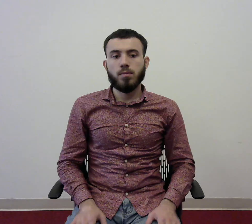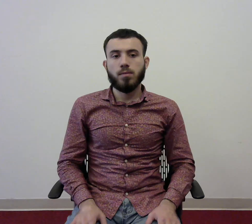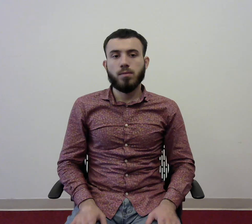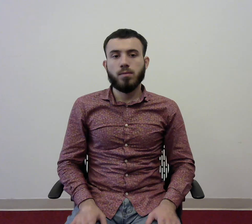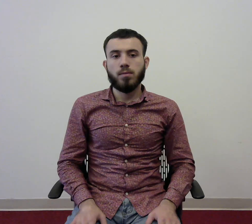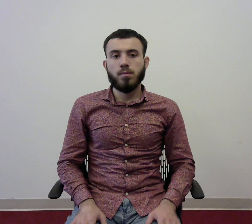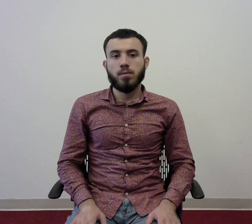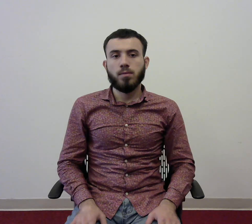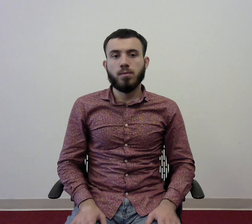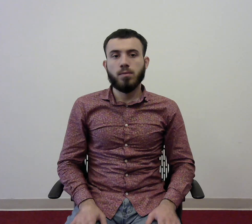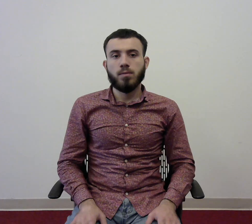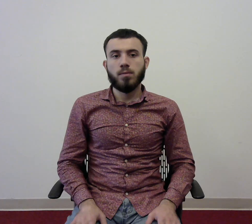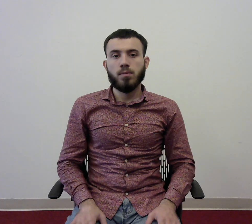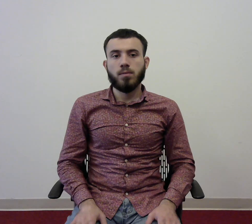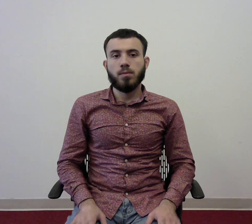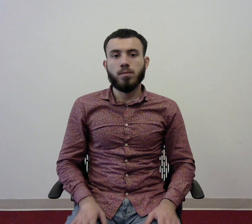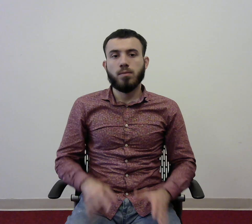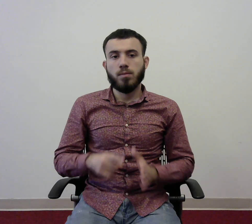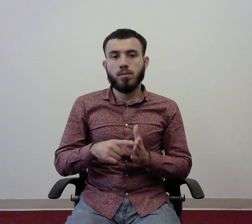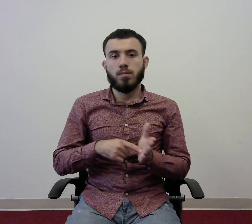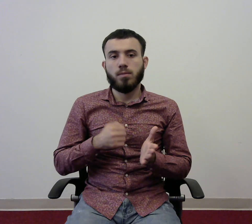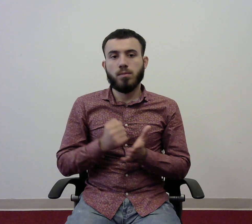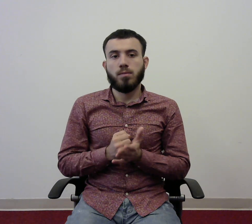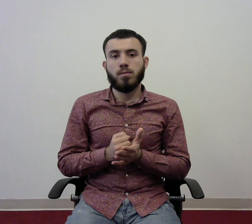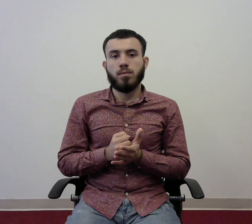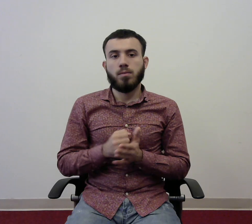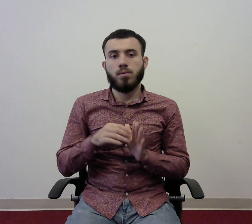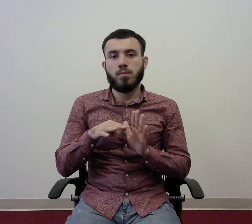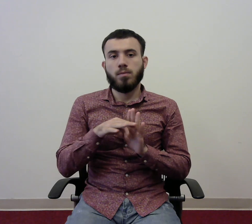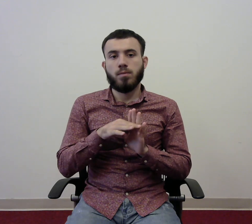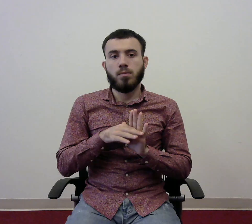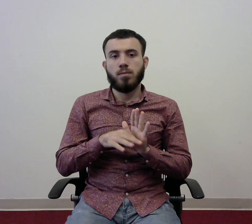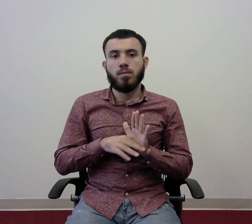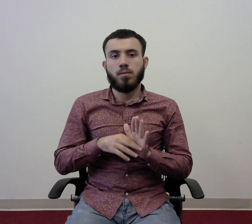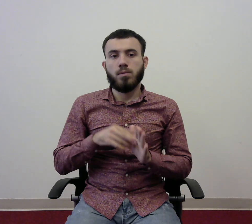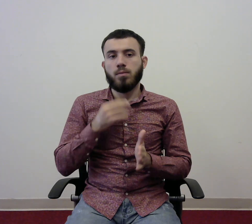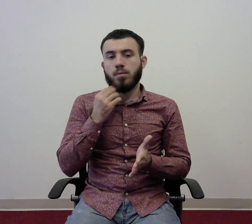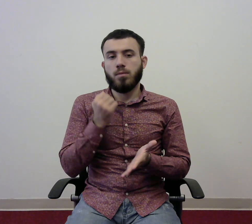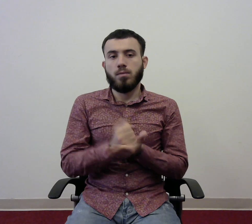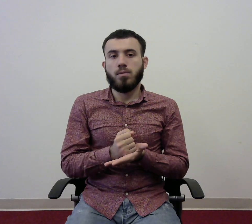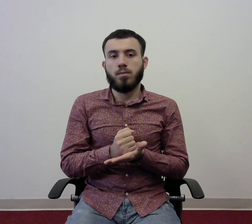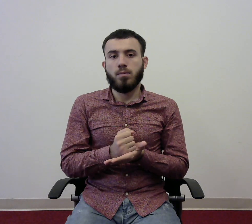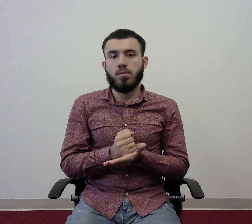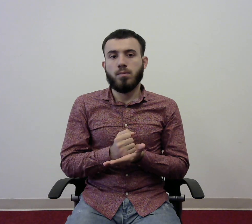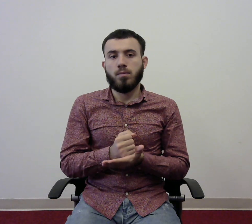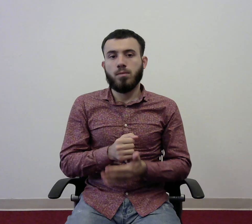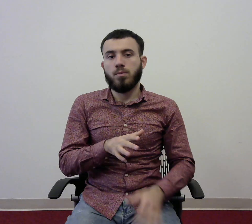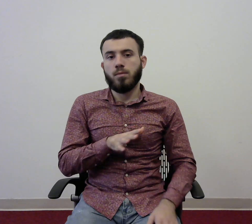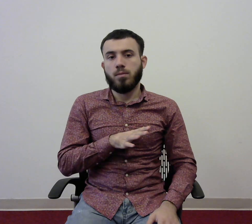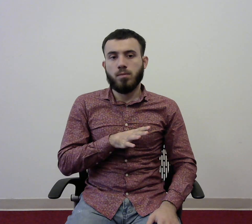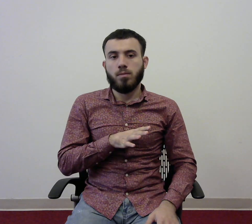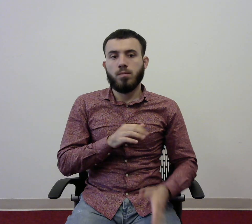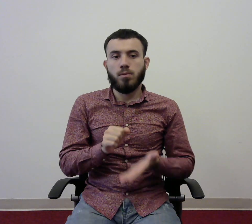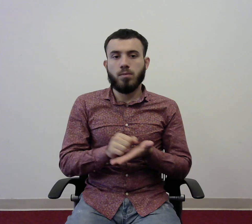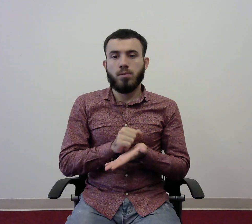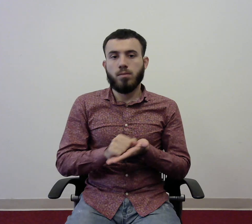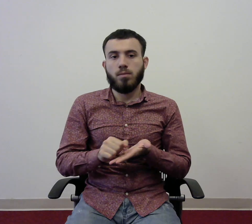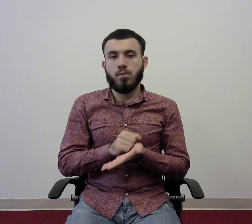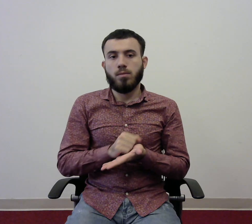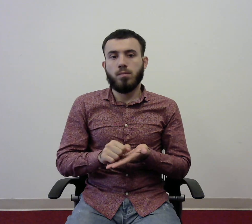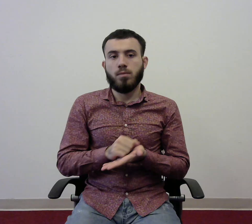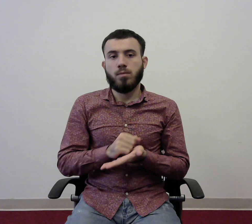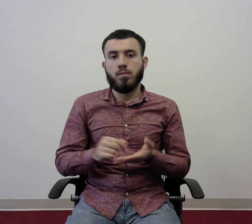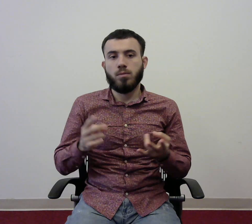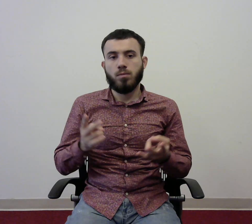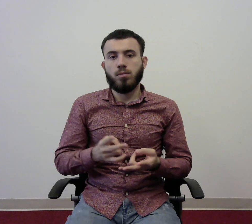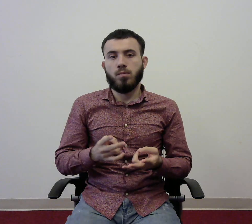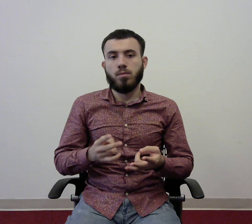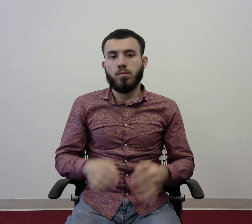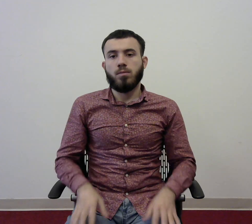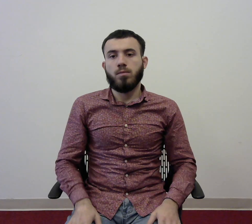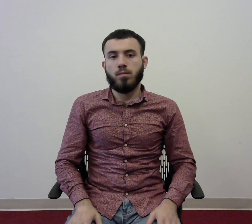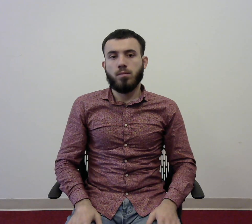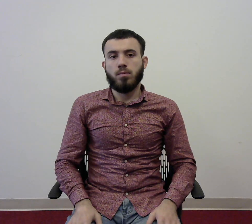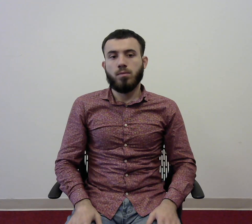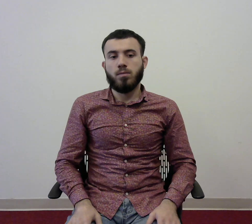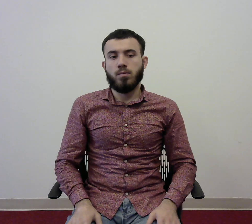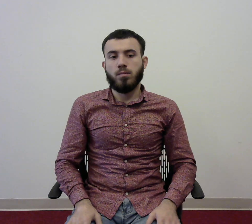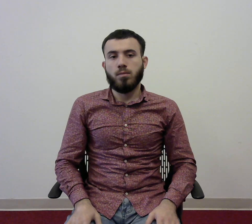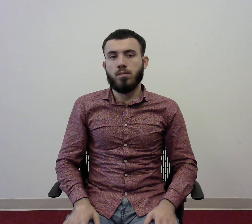Notarial qaydada təsdiq olunmuş sənədlər lazımdır